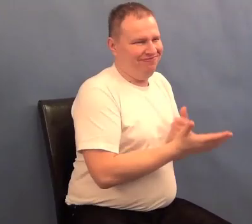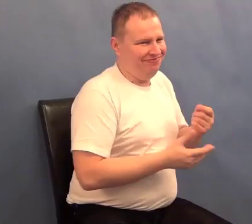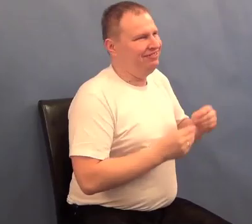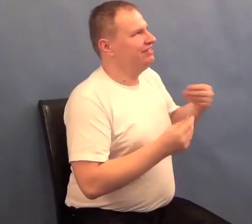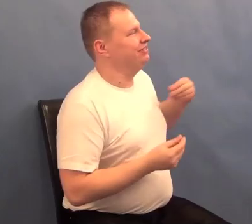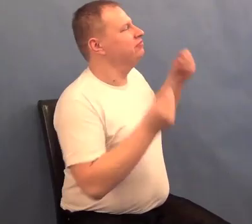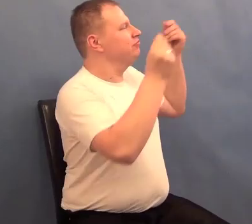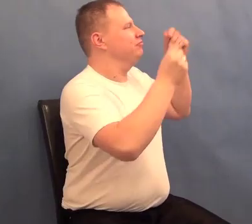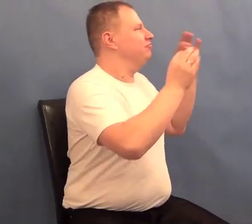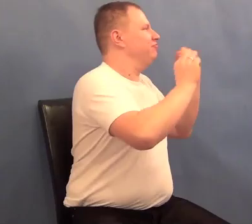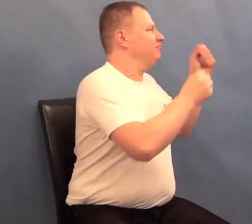Wstawił w okno nową szybę.